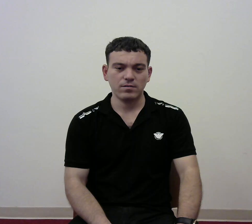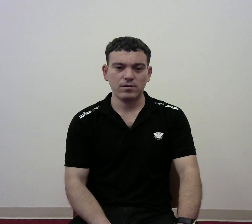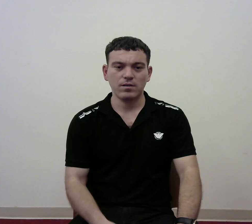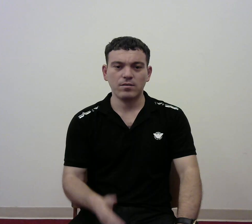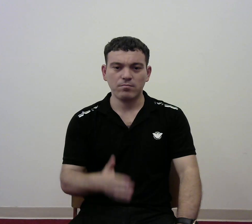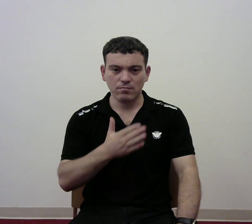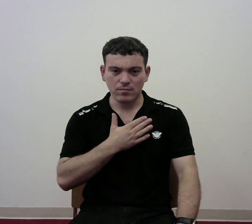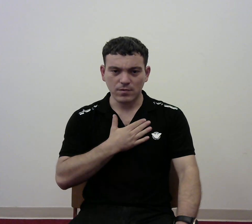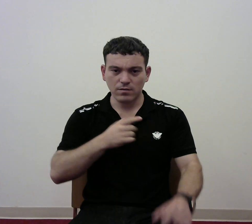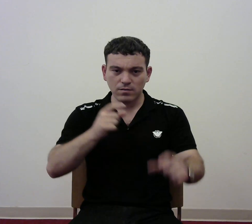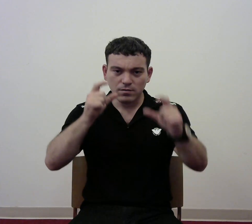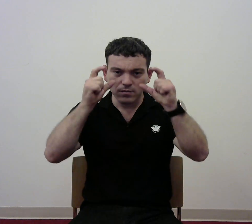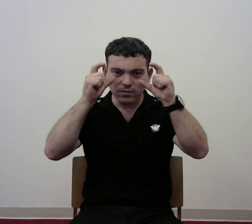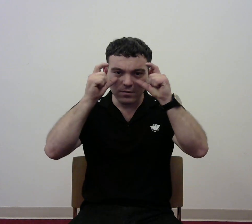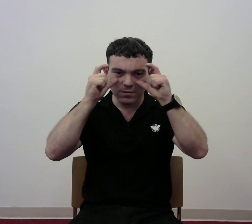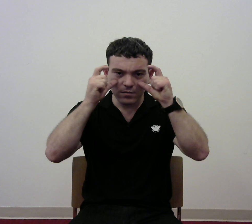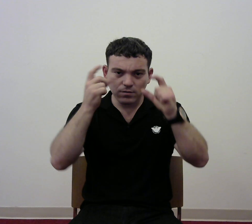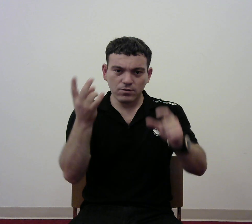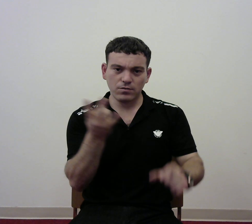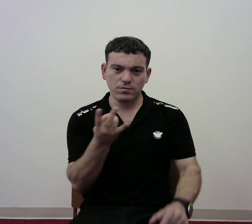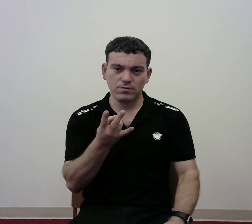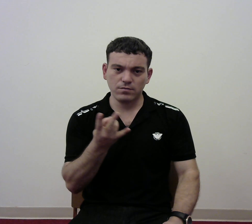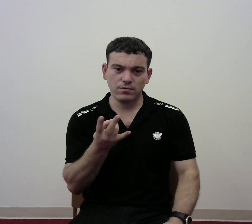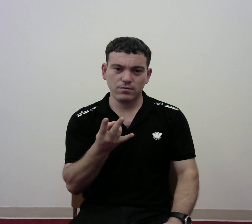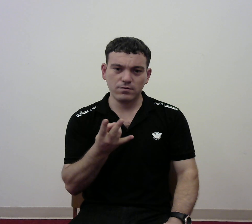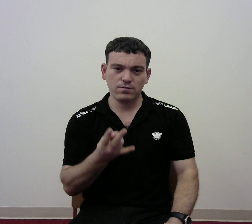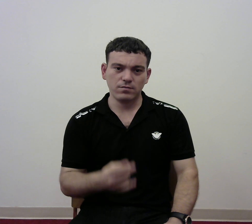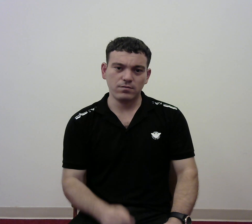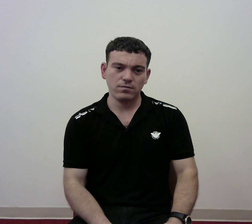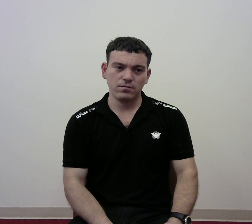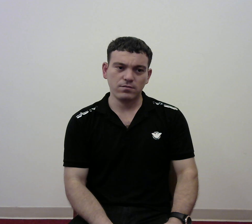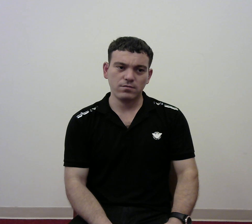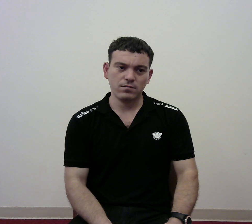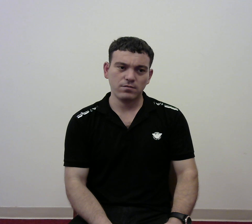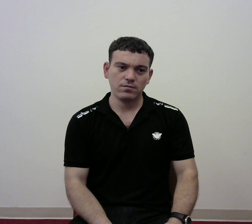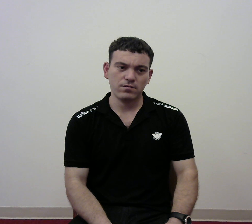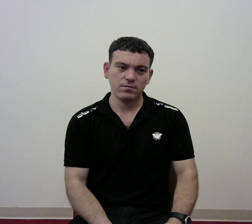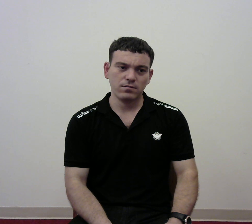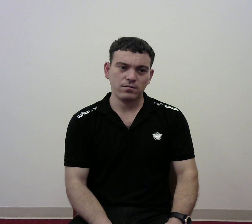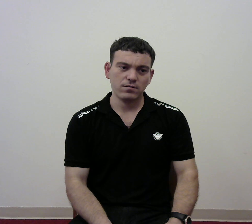Mənə eynək lazımdır